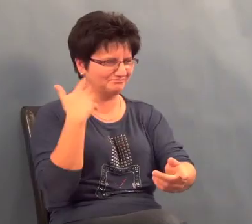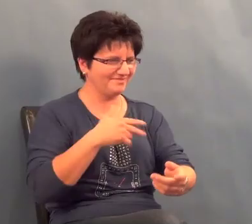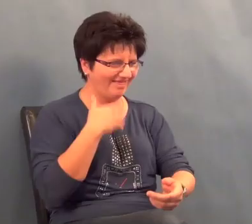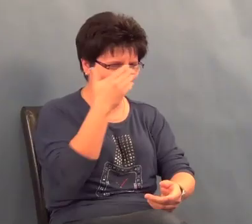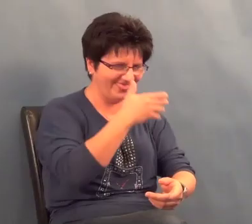Myślałam, że to brudne.